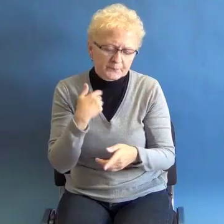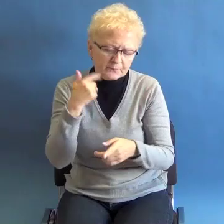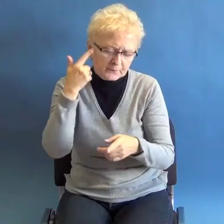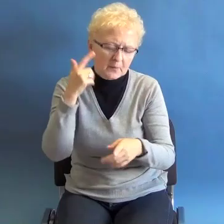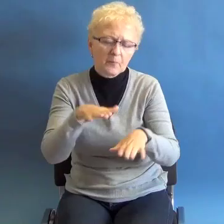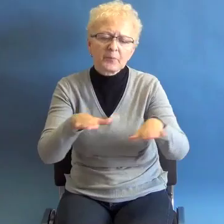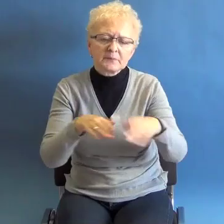Po pierwsze - zakaz pływania.